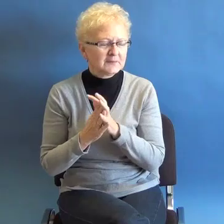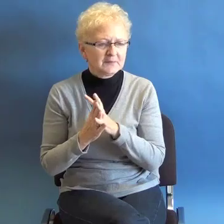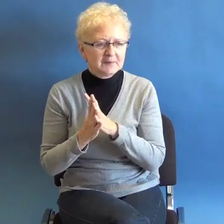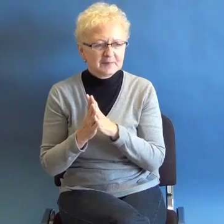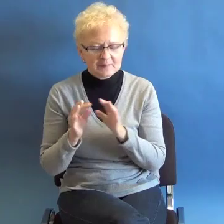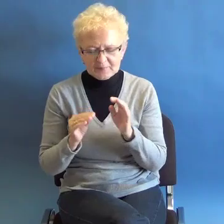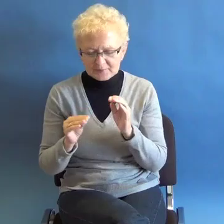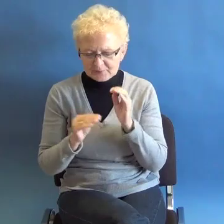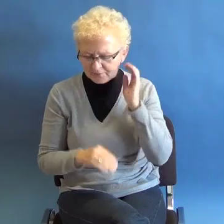Jeszcze.